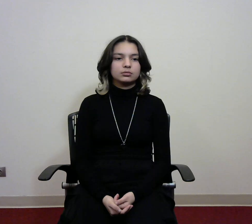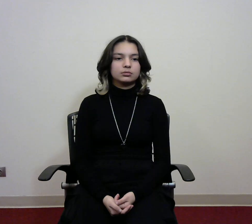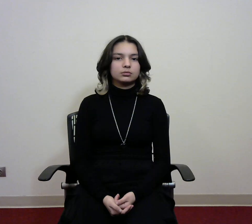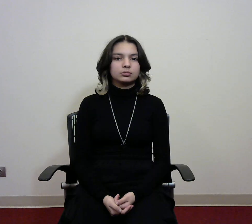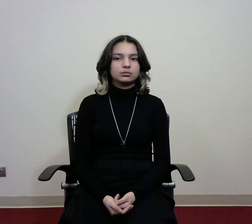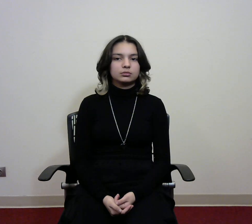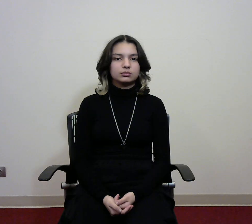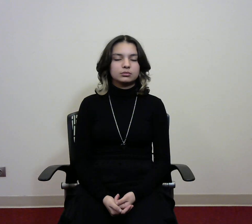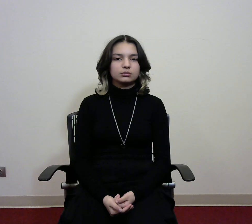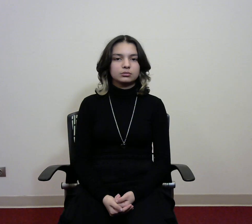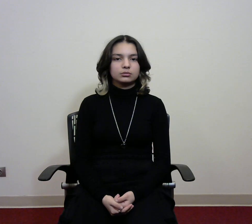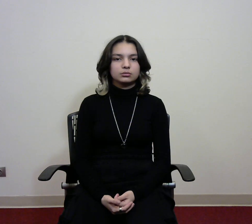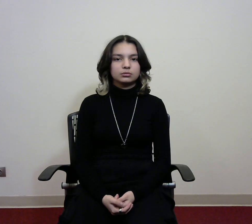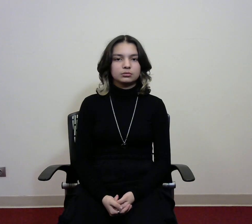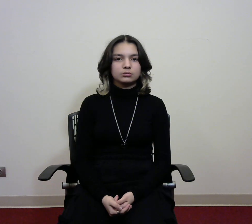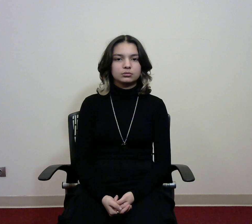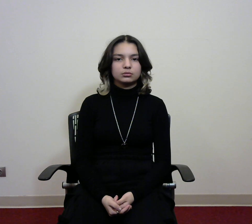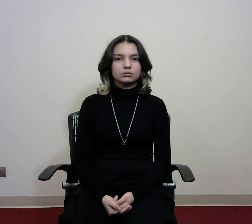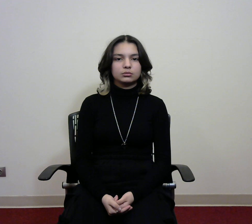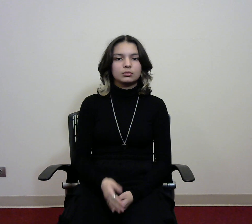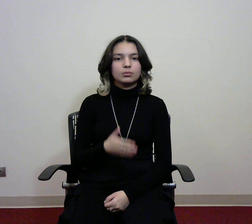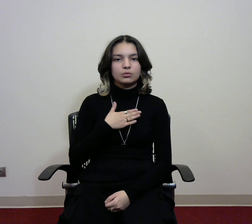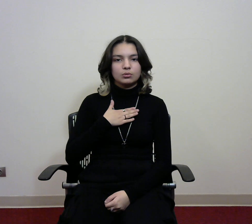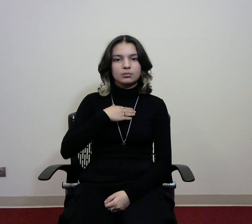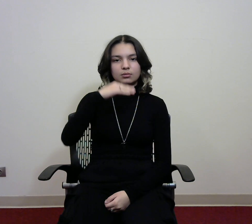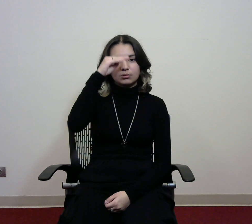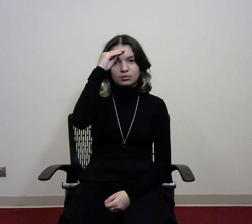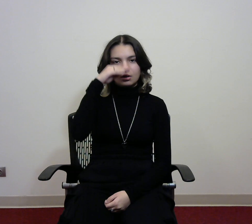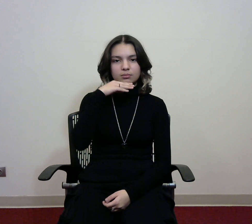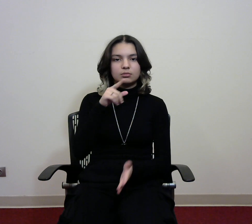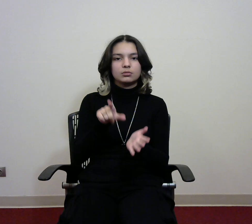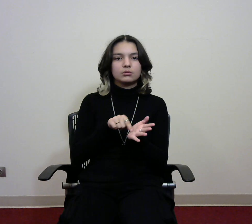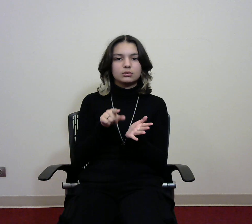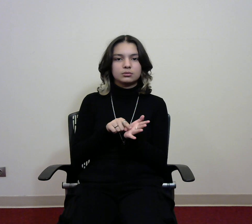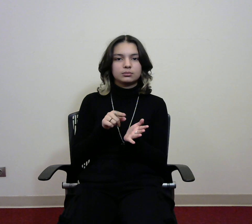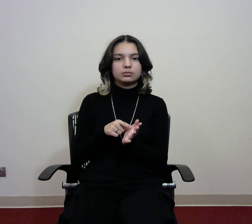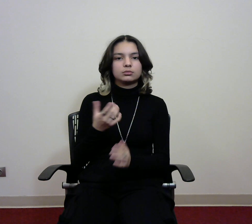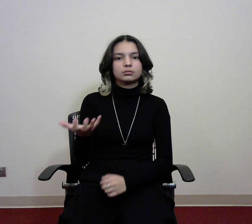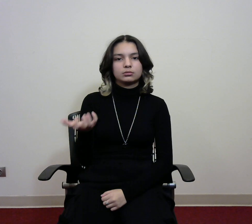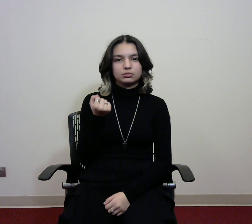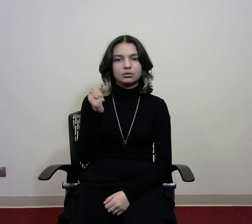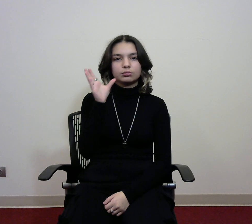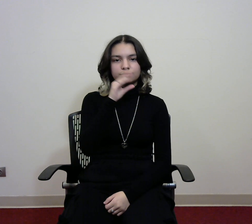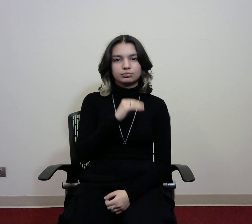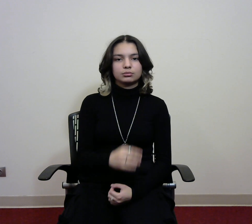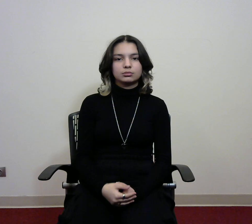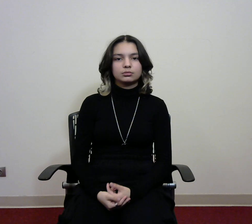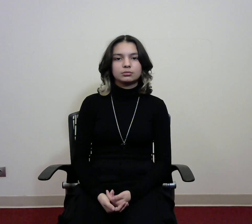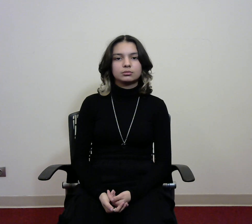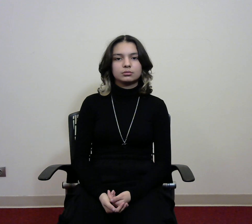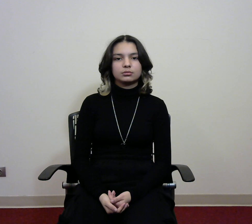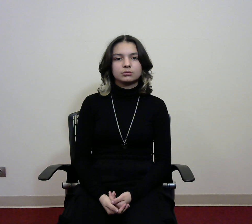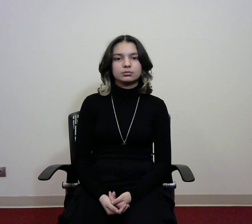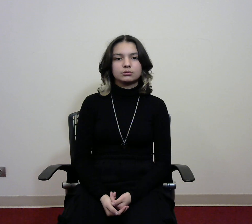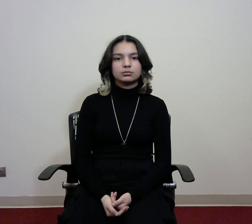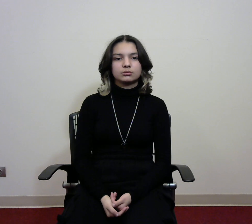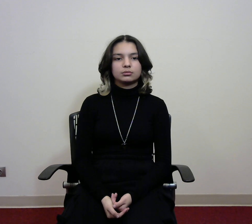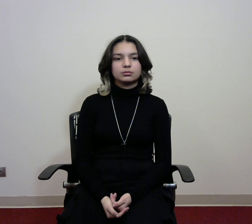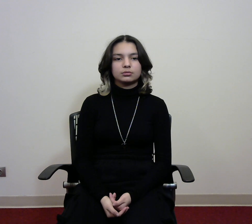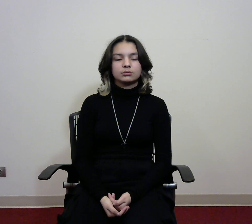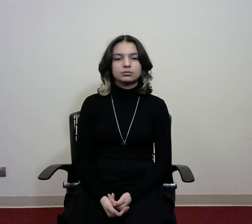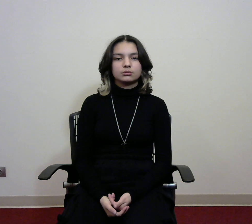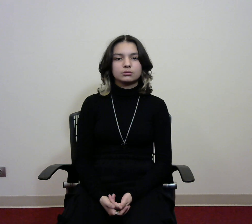Mən atamın pensiyasını ala bilərəm?